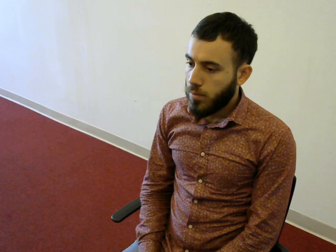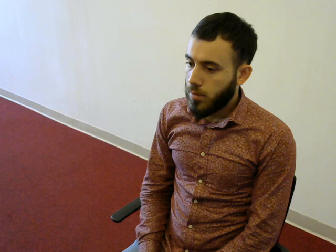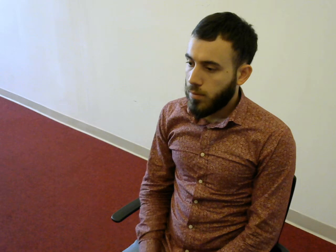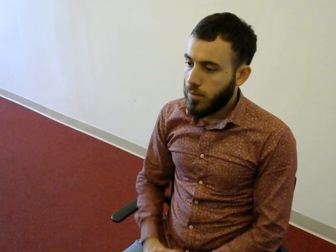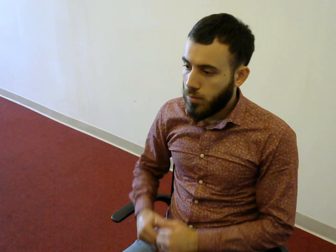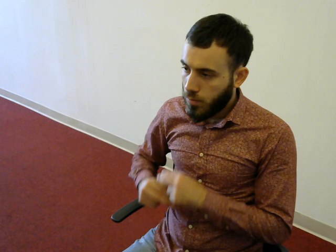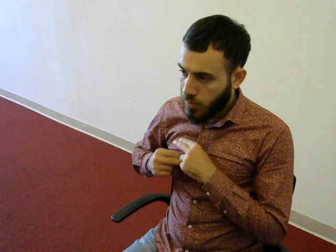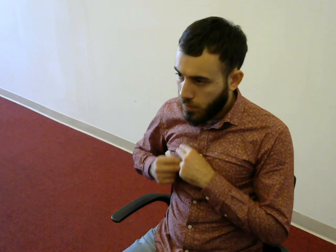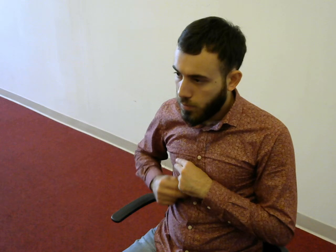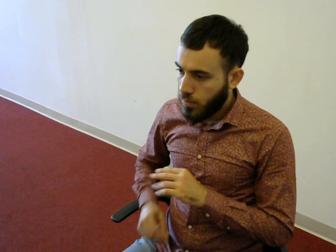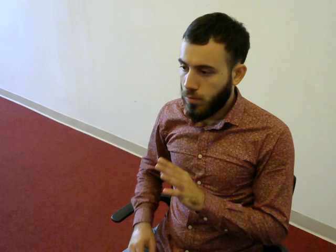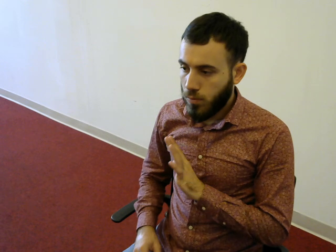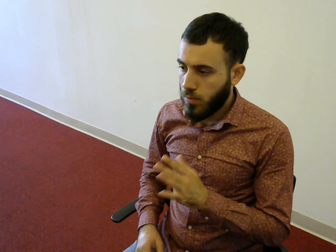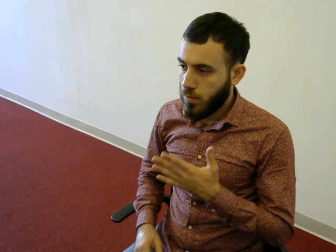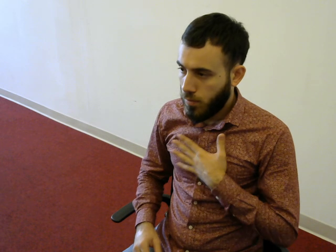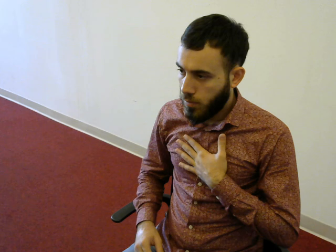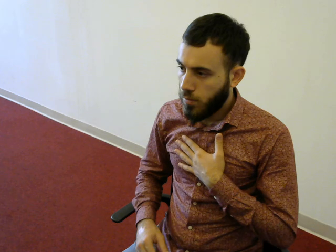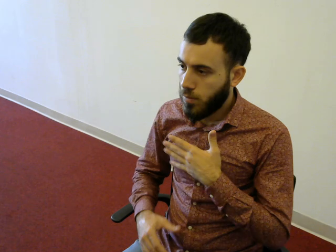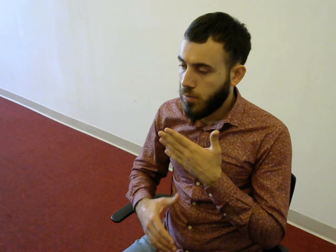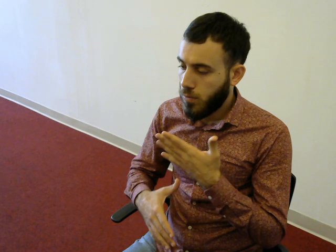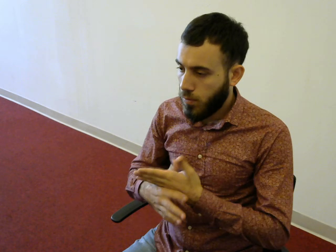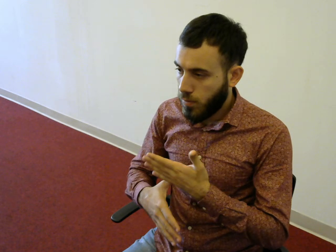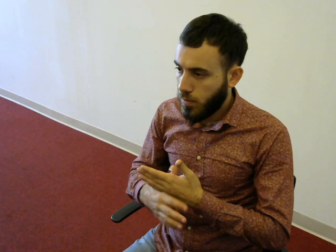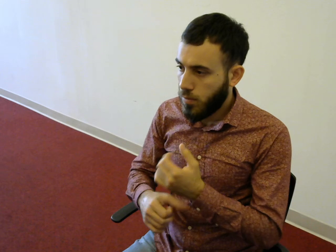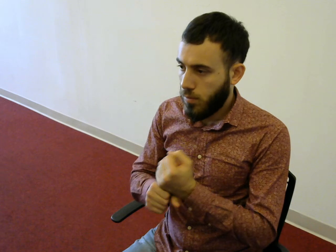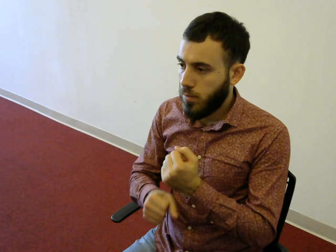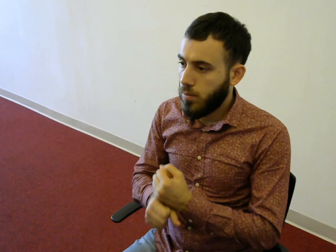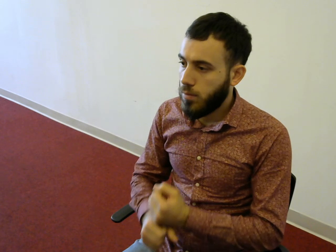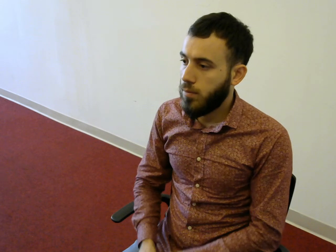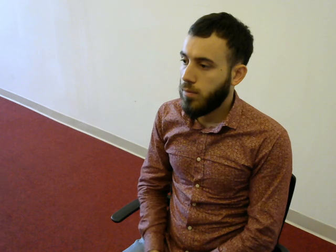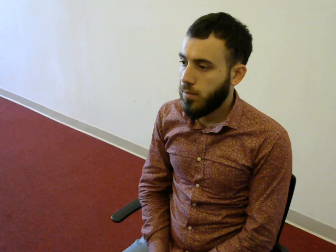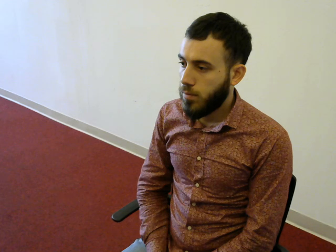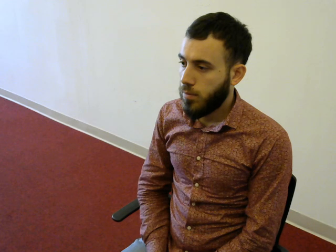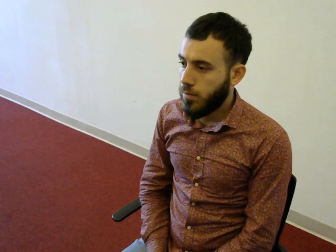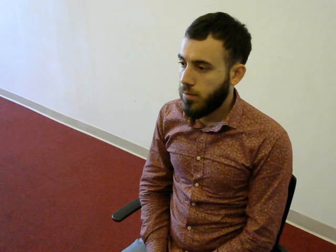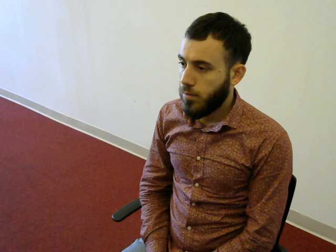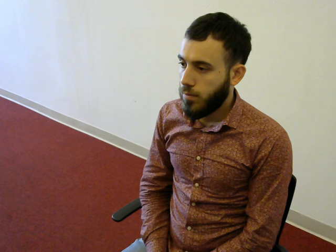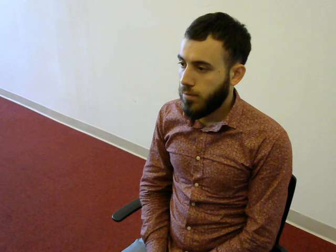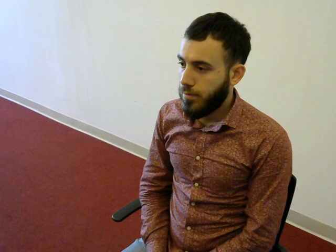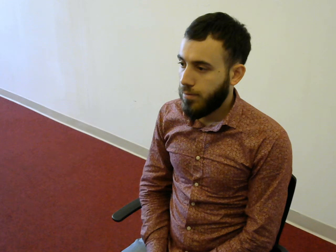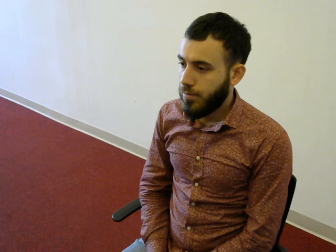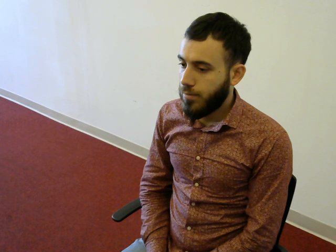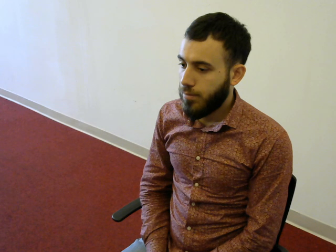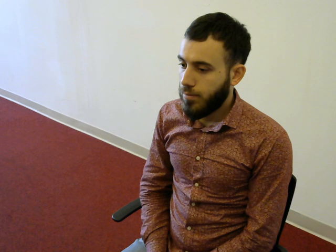Zəhmət olmasa, mənə kömək edin